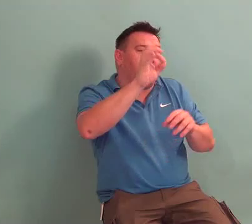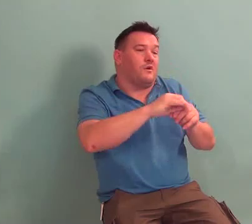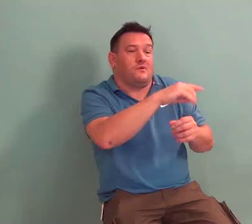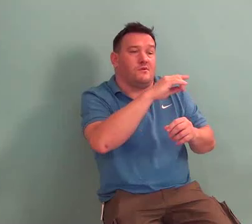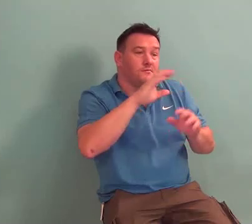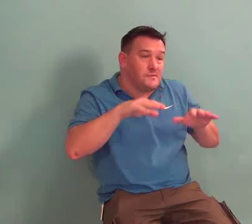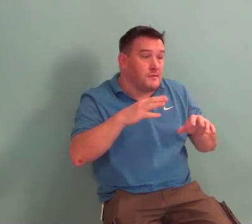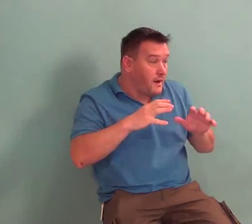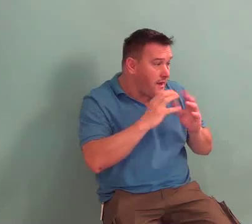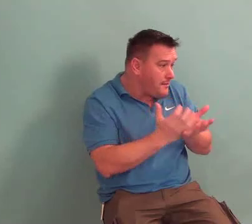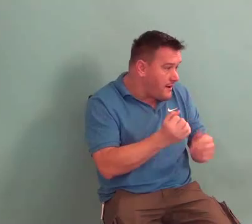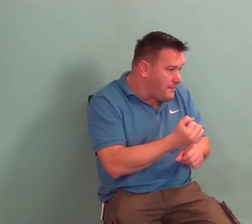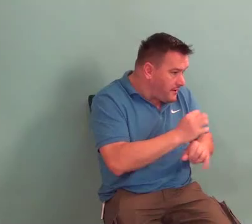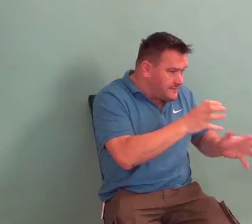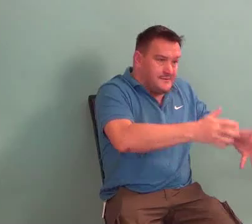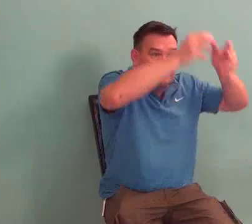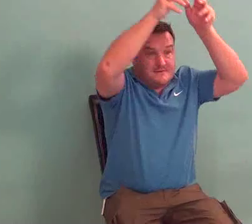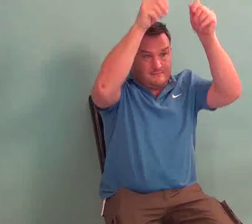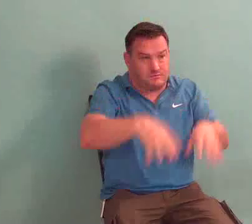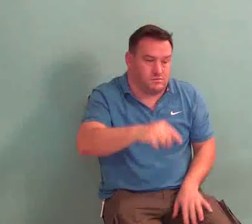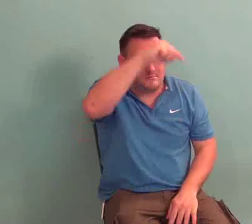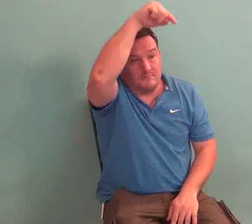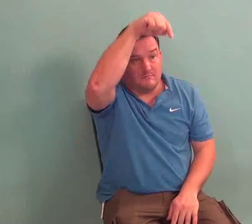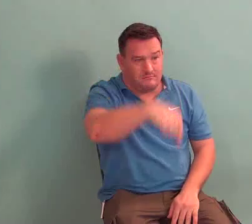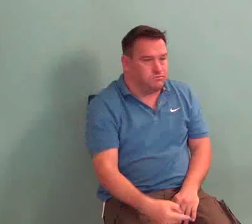Ptak bierze kamienną kulę i wrzuca ją do środka.